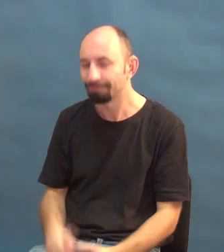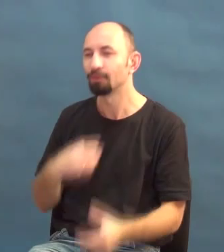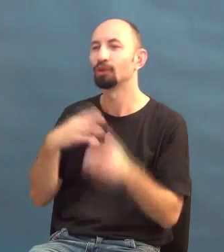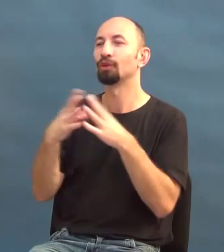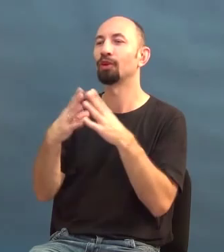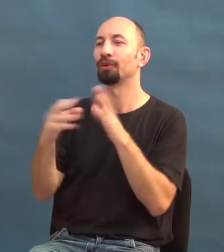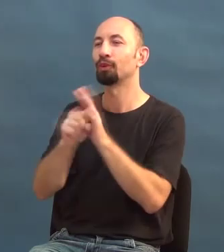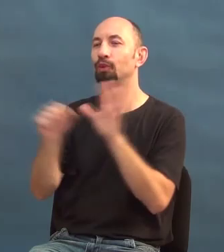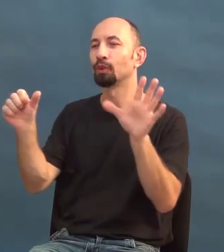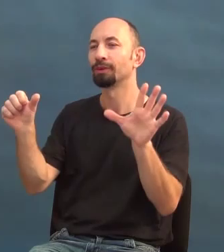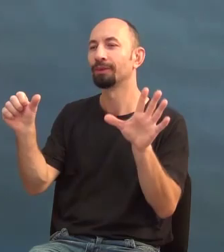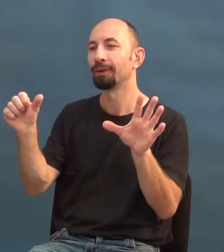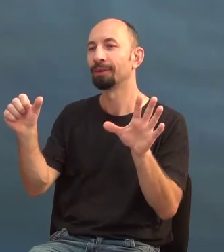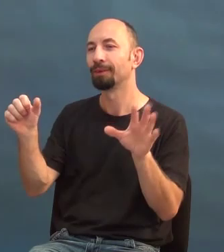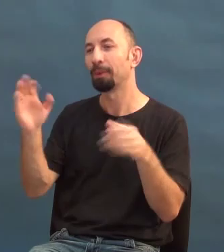Ja od dziesiątej do szóstej.